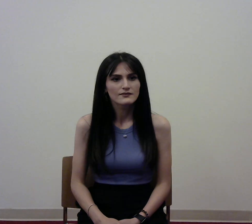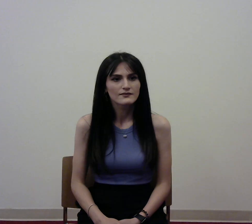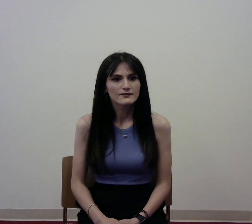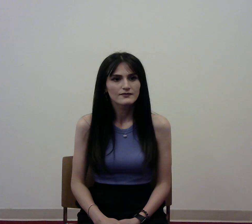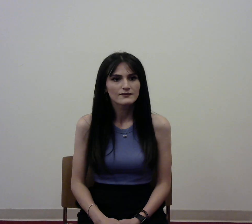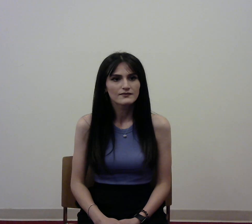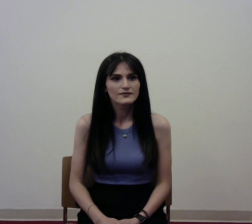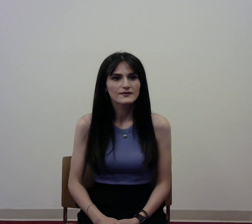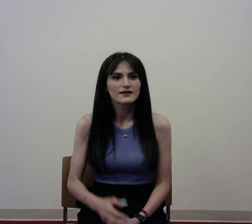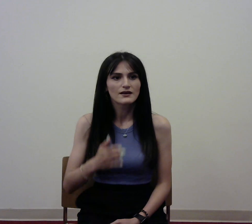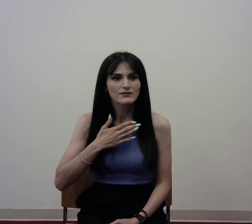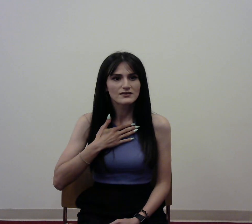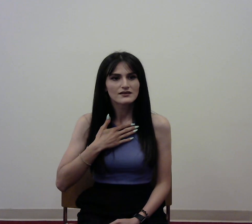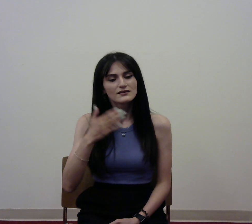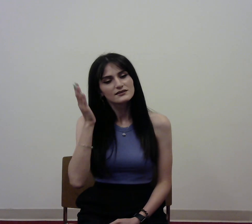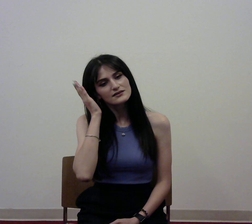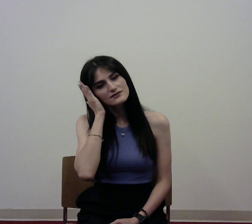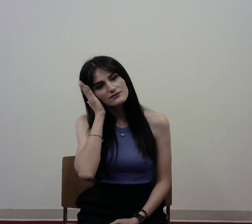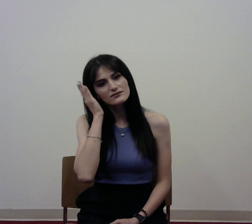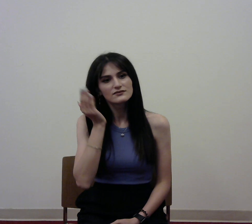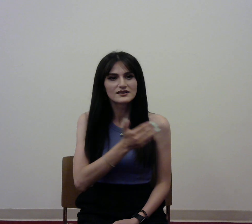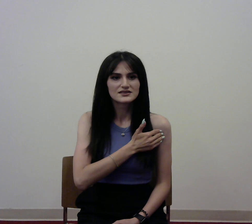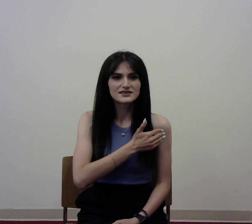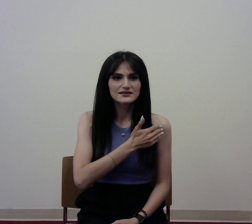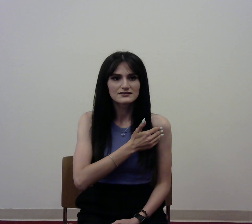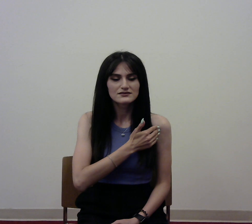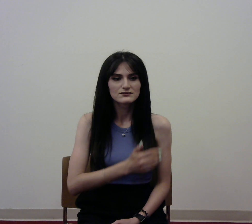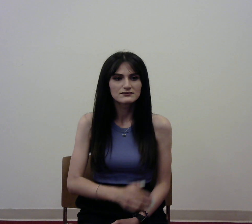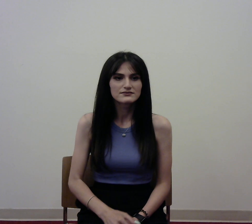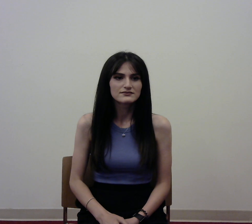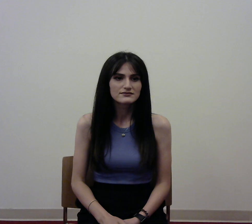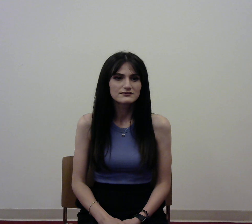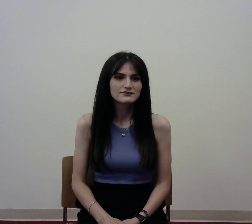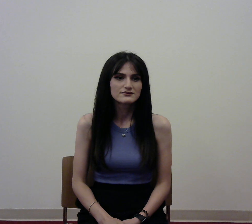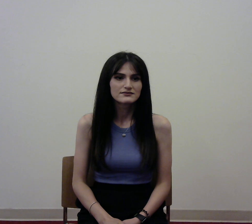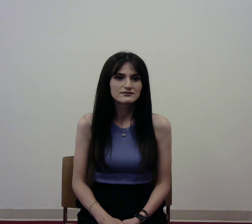Mən yatmaq istəyirəm